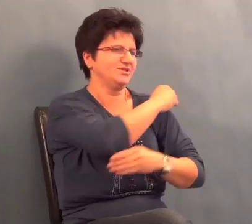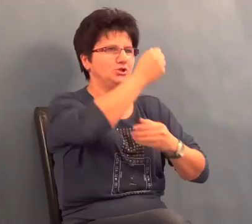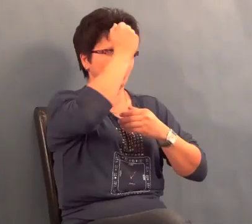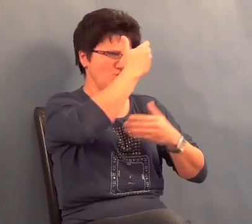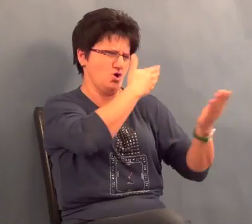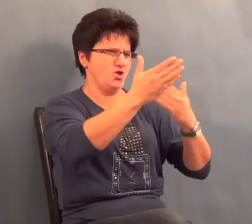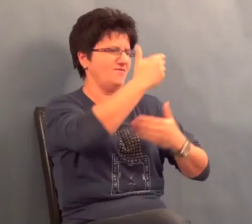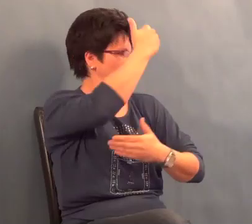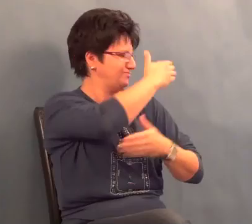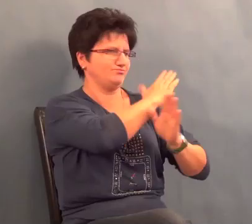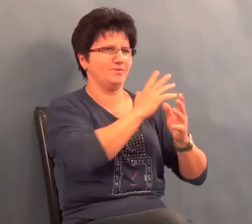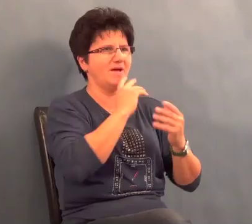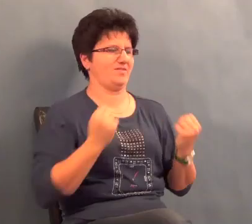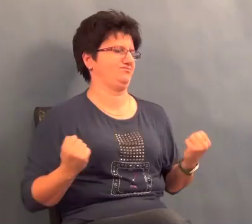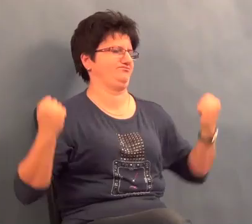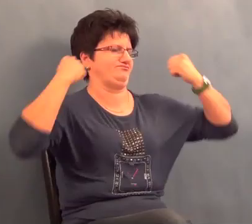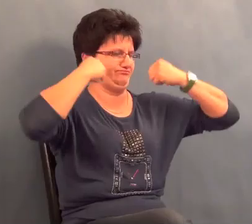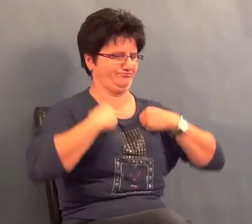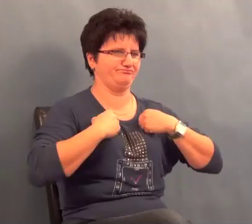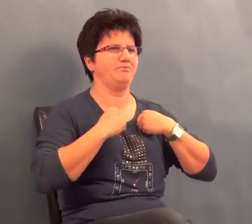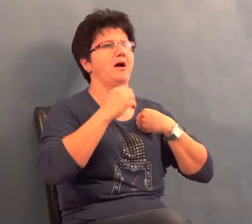Szkła są już gotowe, zakłada je na plecy.